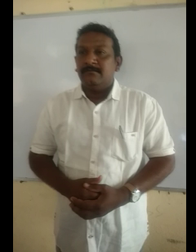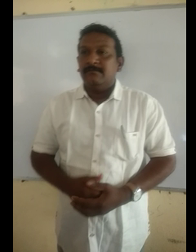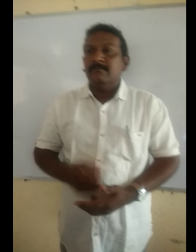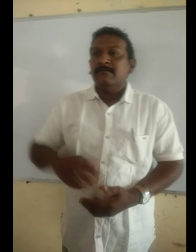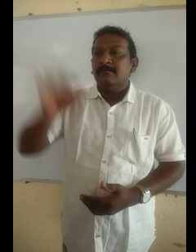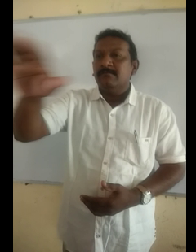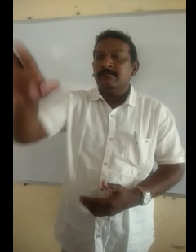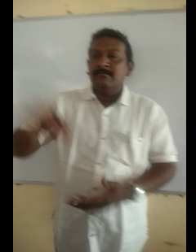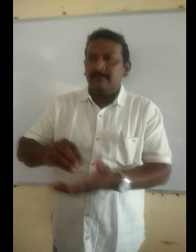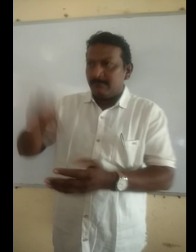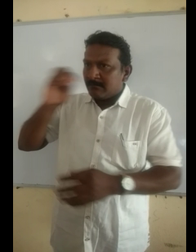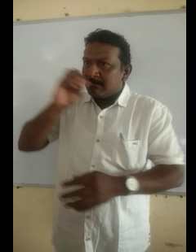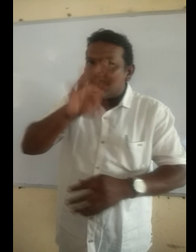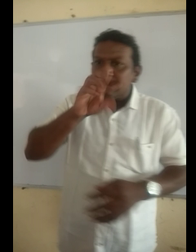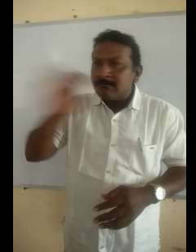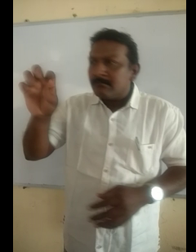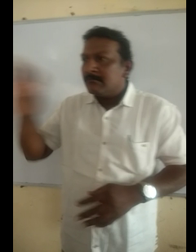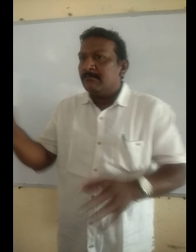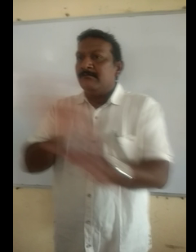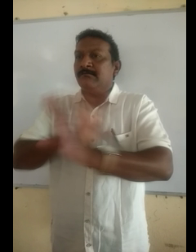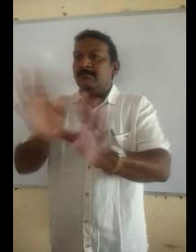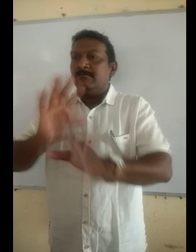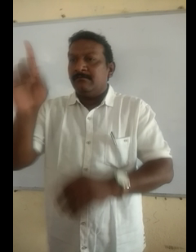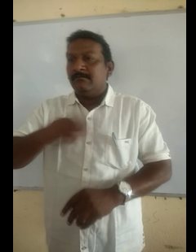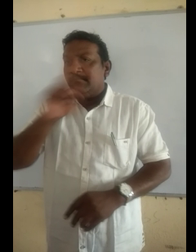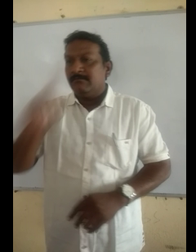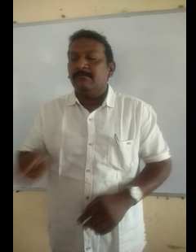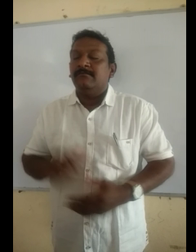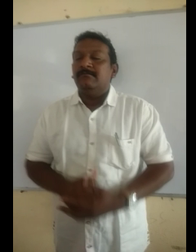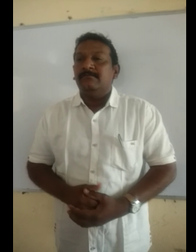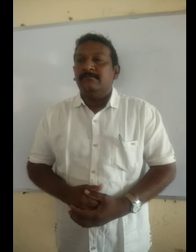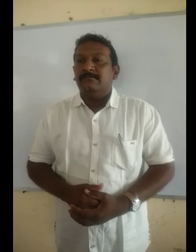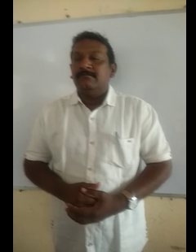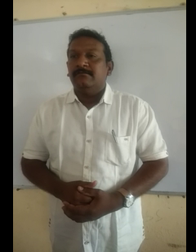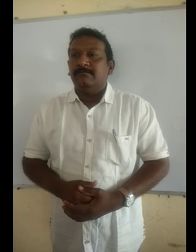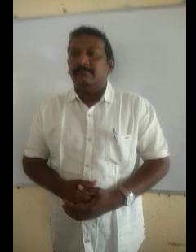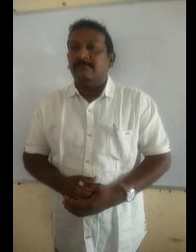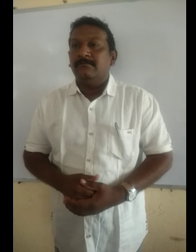do not abuse him